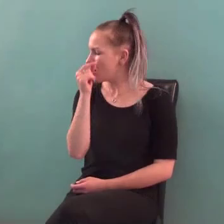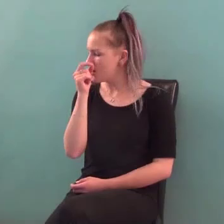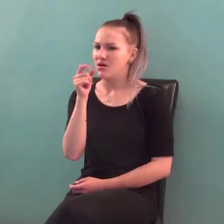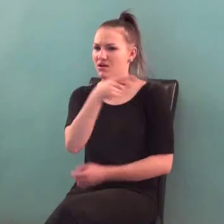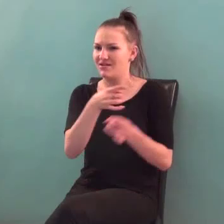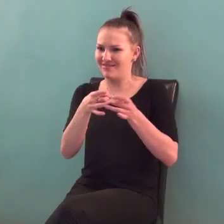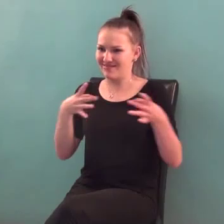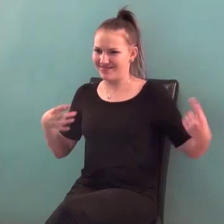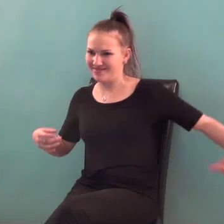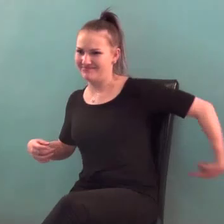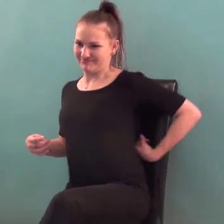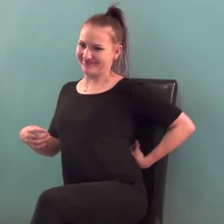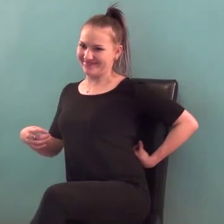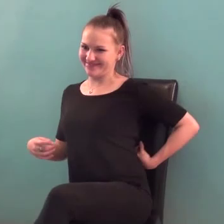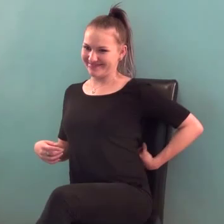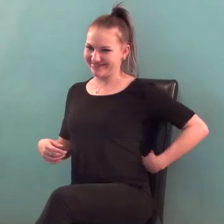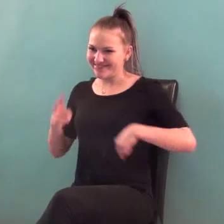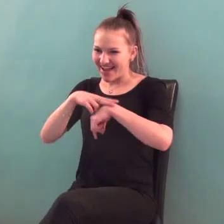Zasypia, a budzik strzela wskazówką jak strzałą w jego plecy.